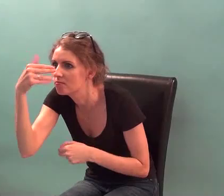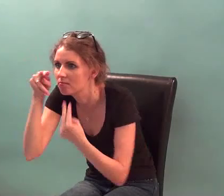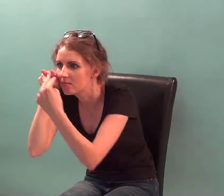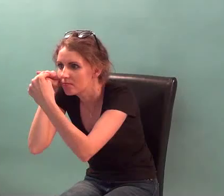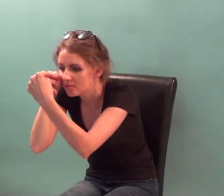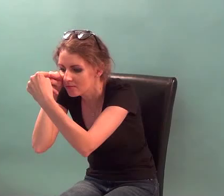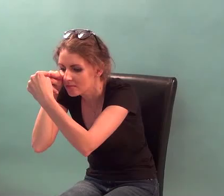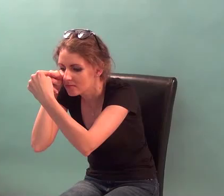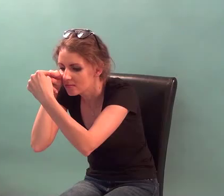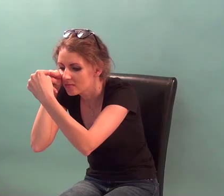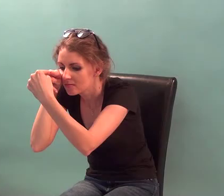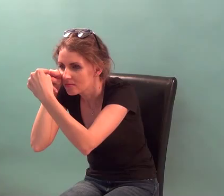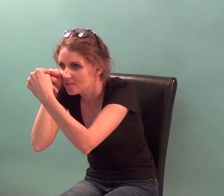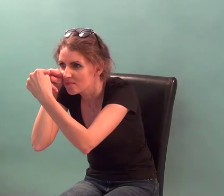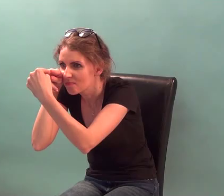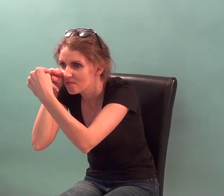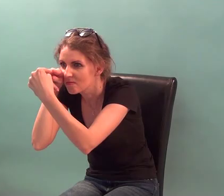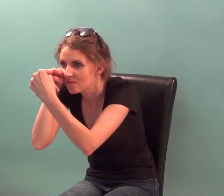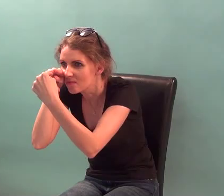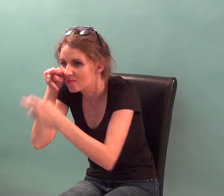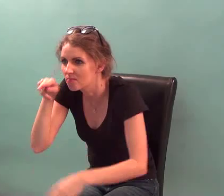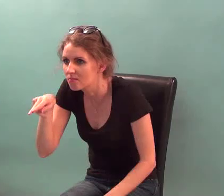Patrzą na siebie z bliska.